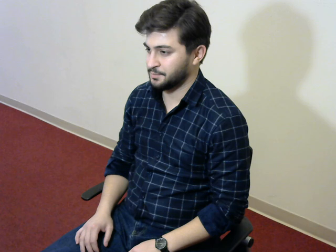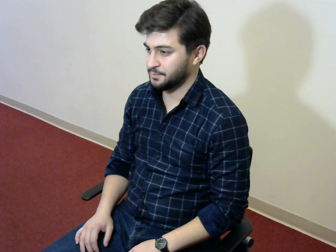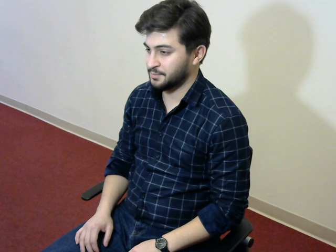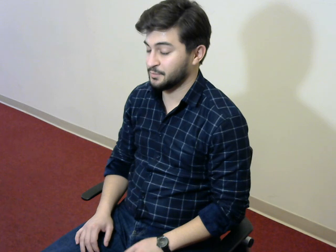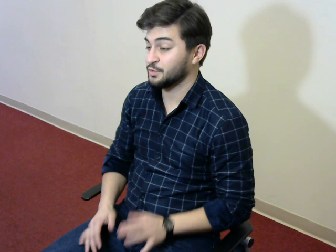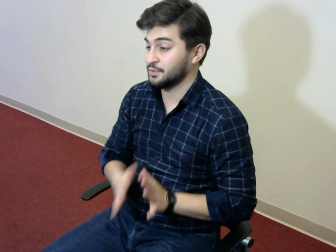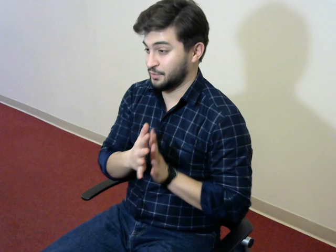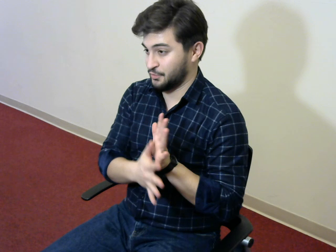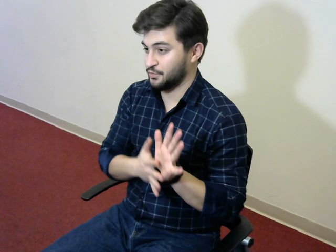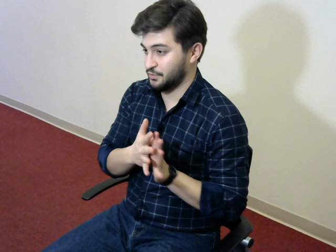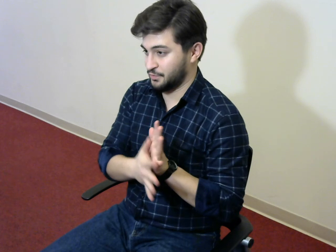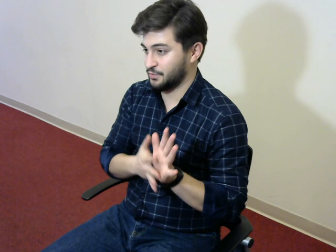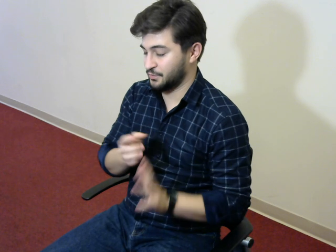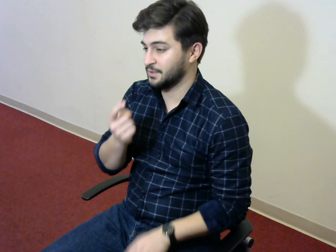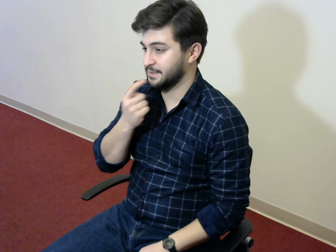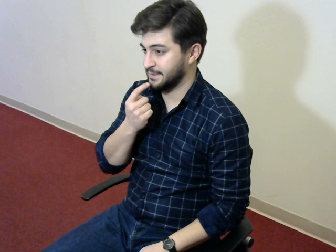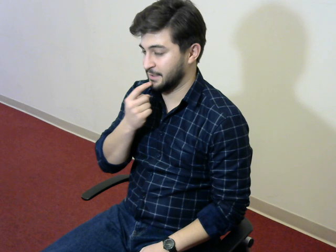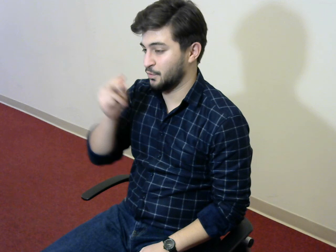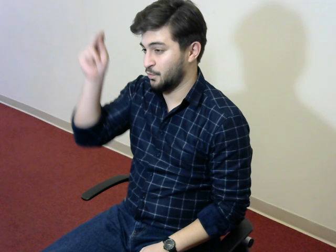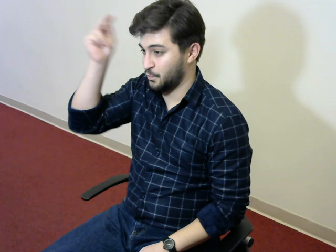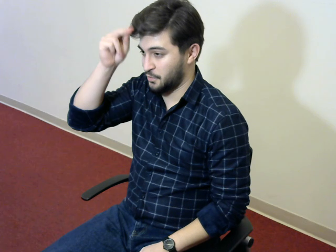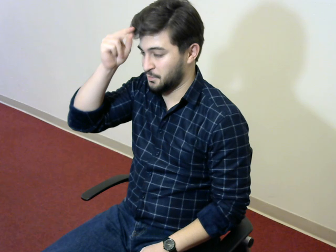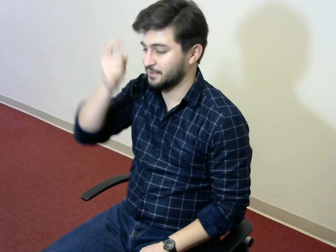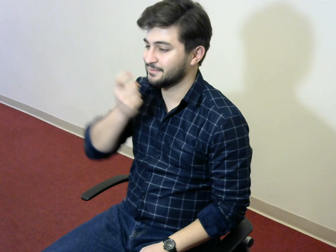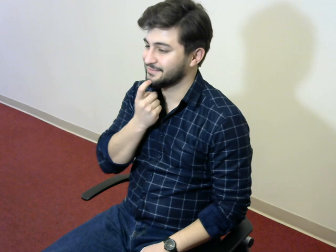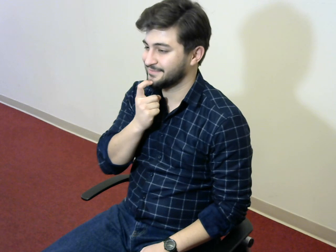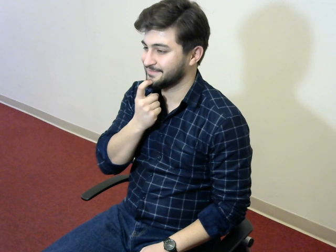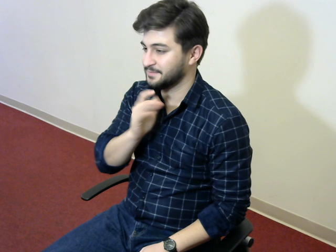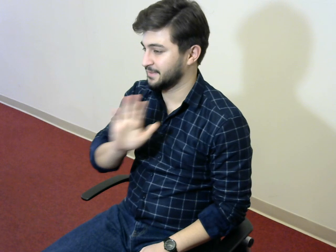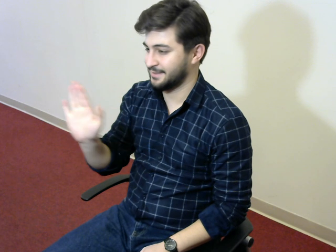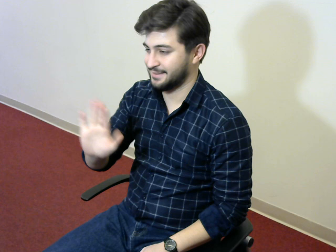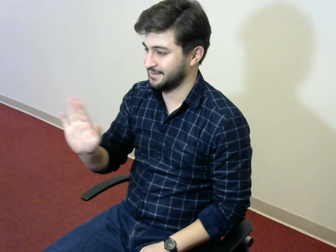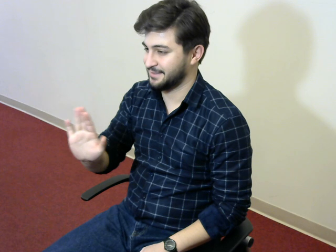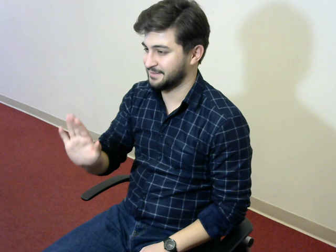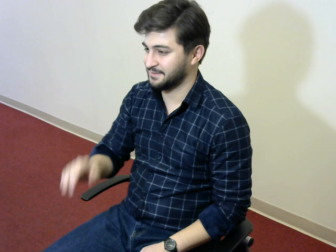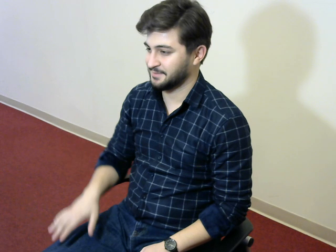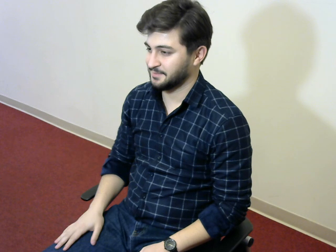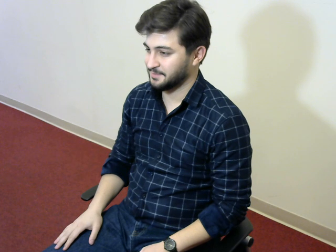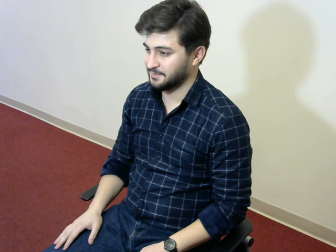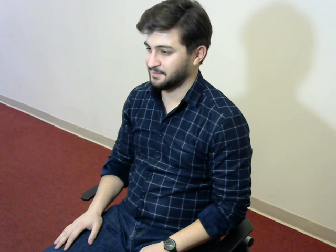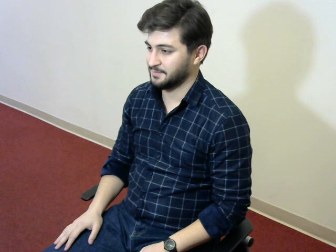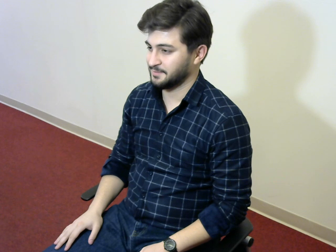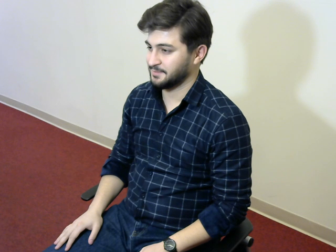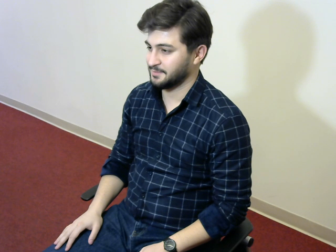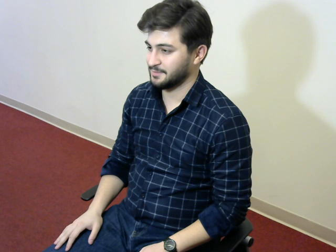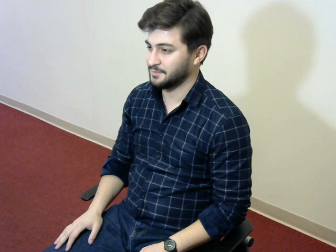İşarə dilini öyrənmək çətin deyil